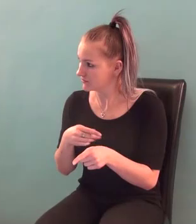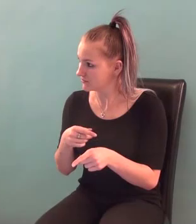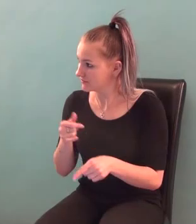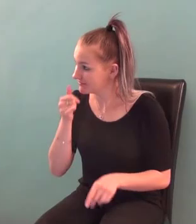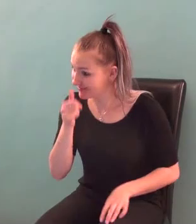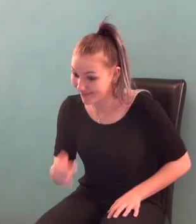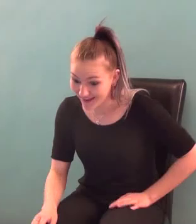Nie mogę...